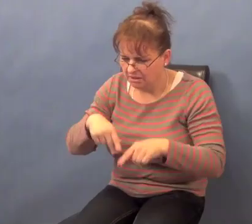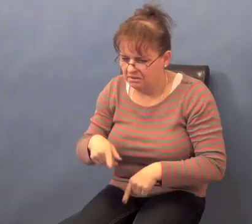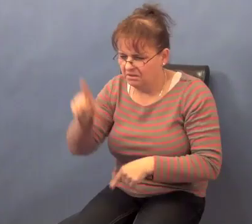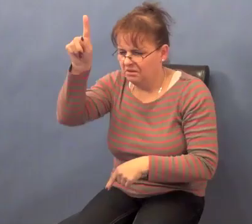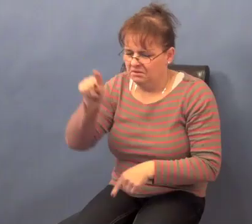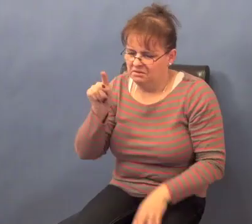Aha, tory.